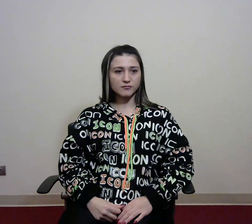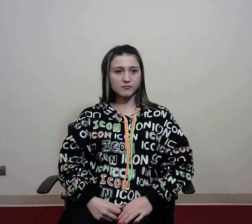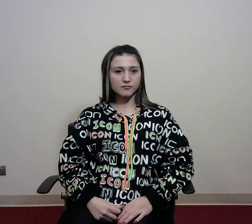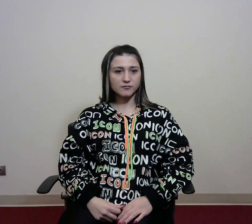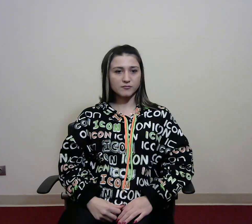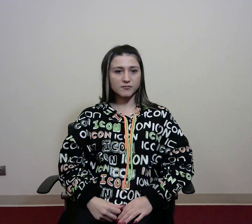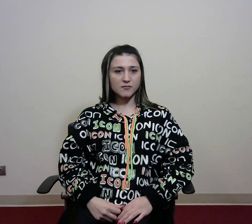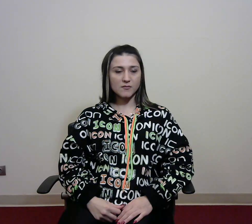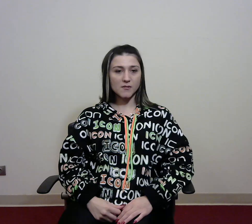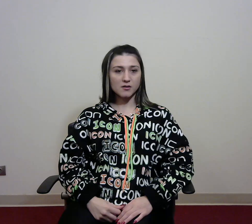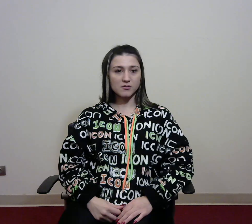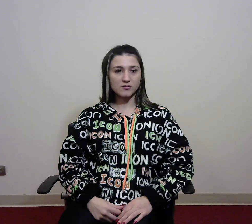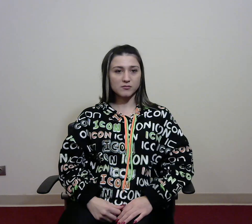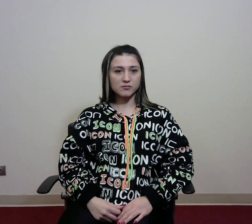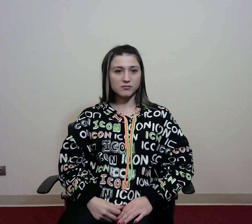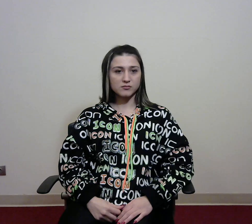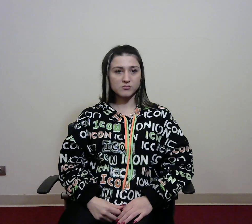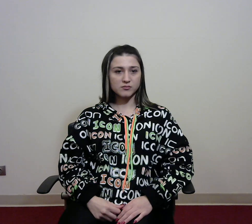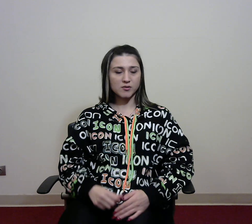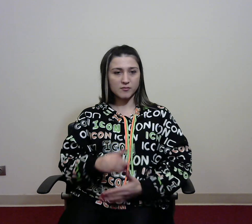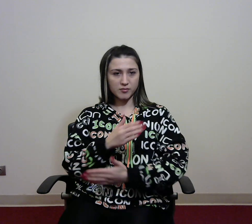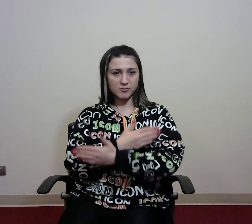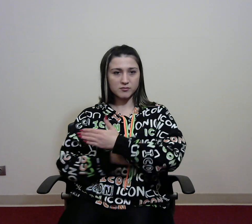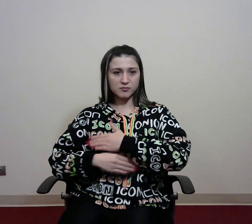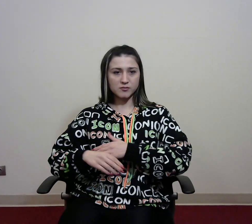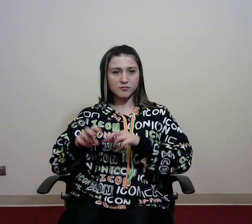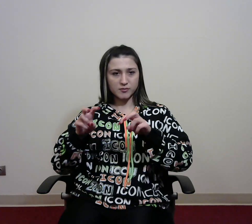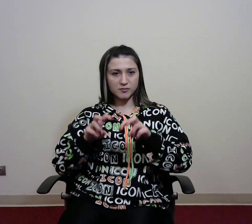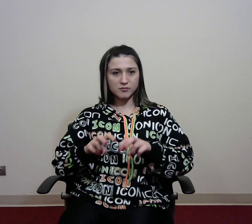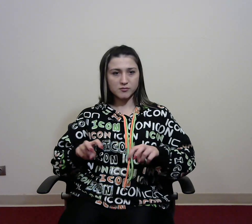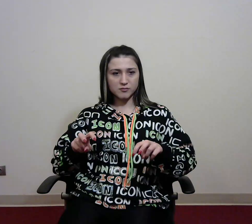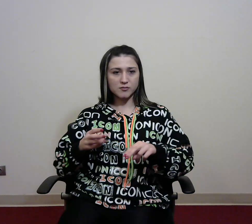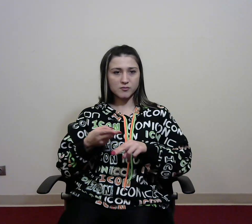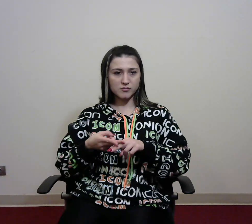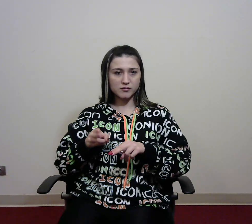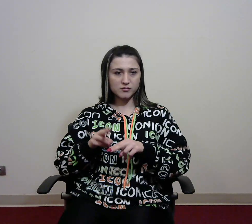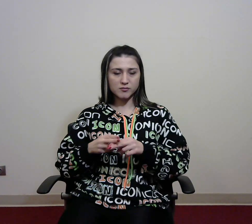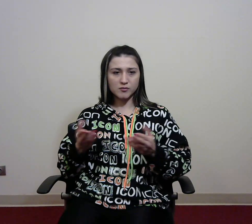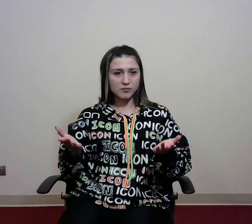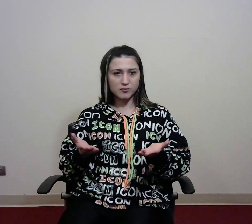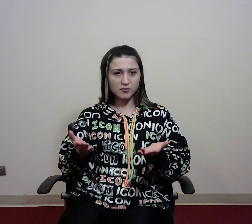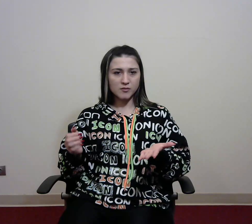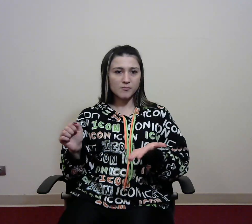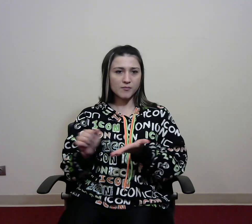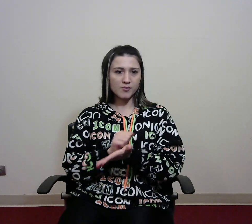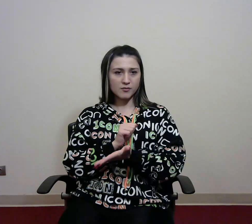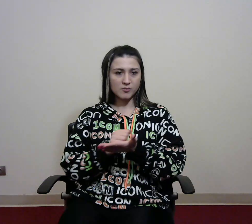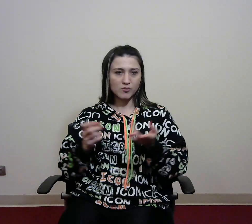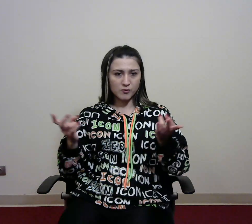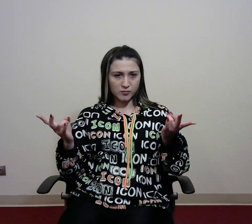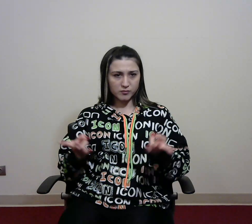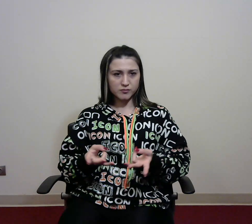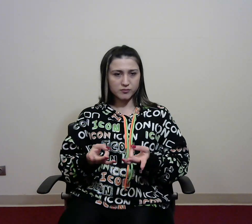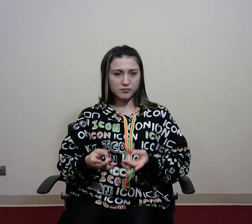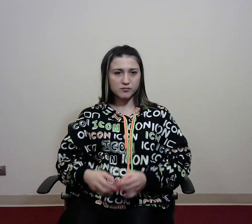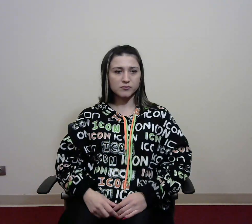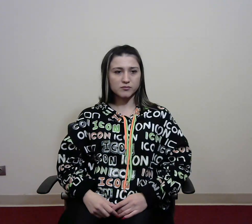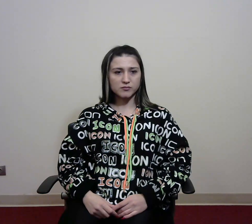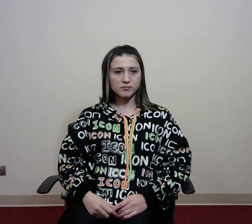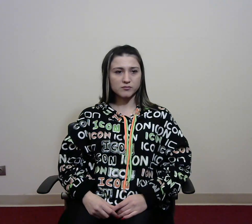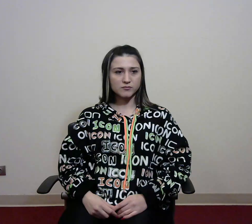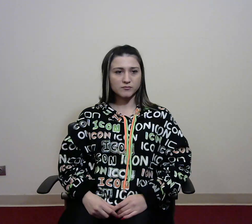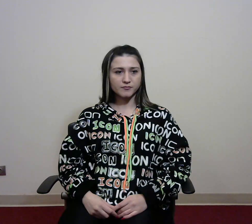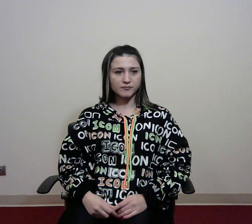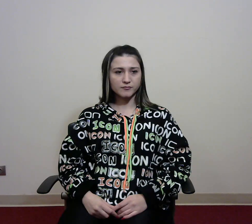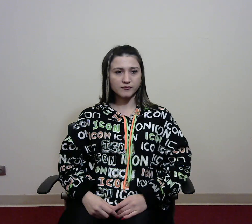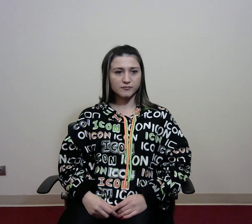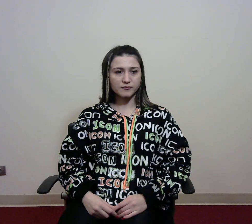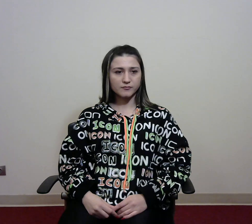Əlilliyin müəyyən edilməsi üçün hansı sənədlər lazımdır